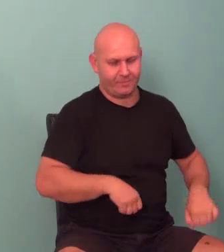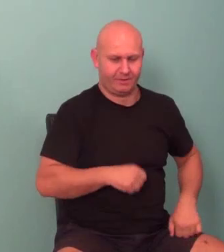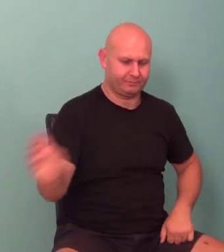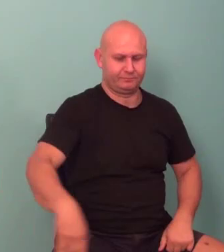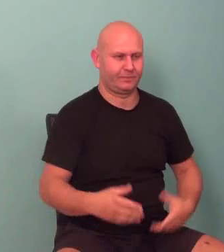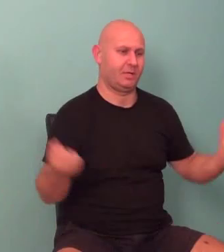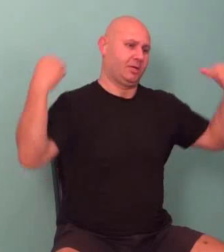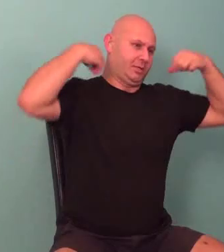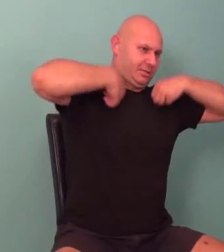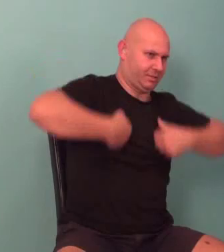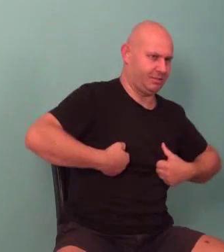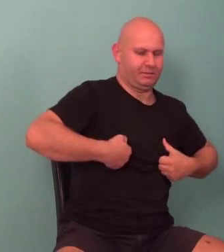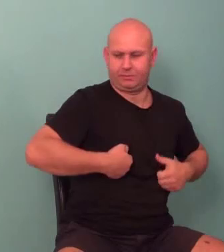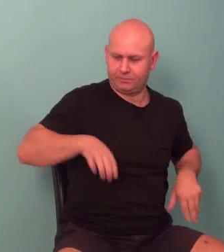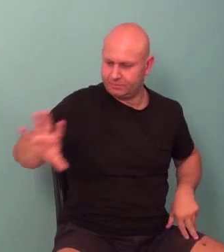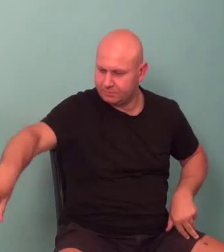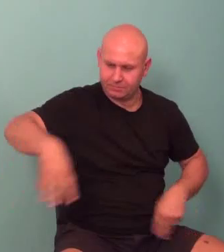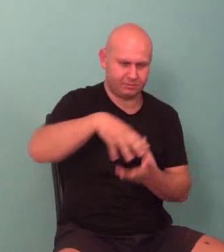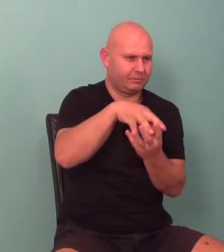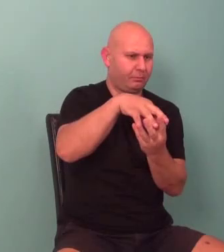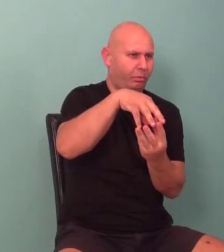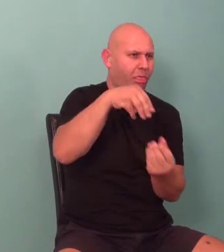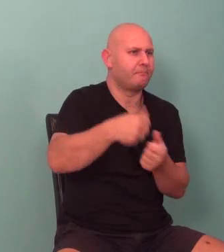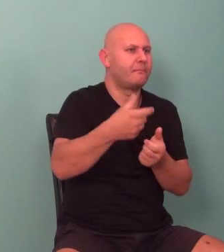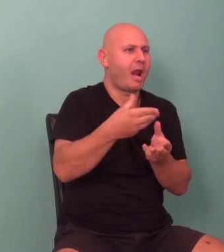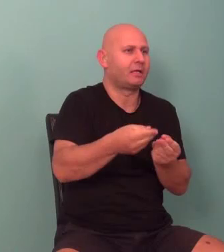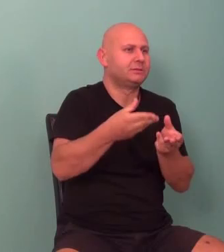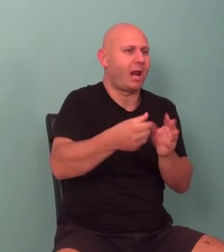Zakłada na plecy nosidło i bierze do rąk coś kleistego, plastelinę.